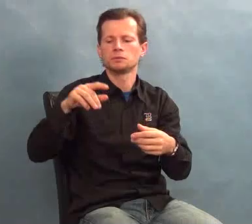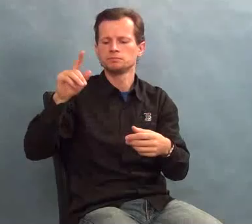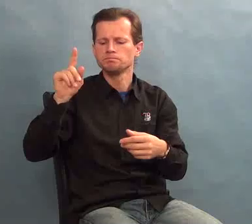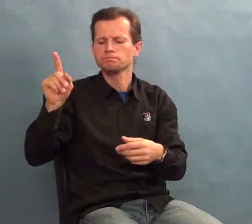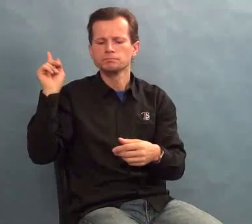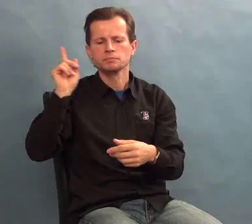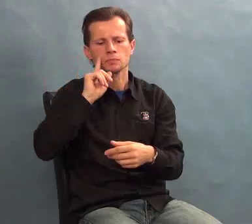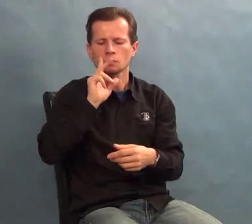Trzech chłopaków idzie.